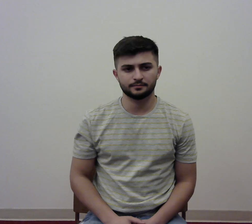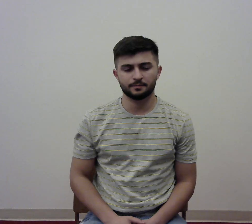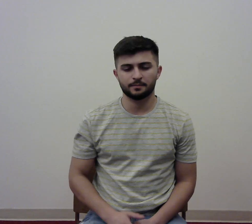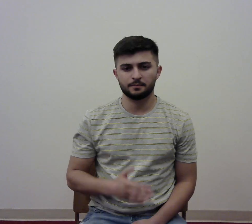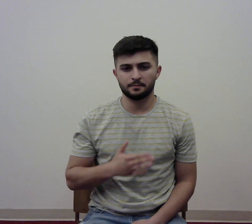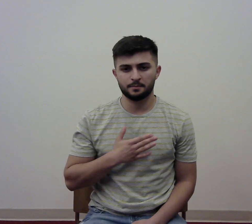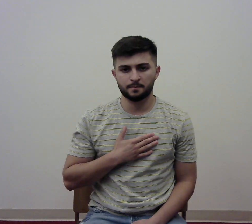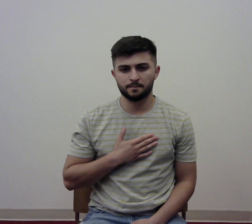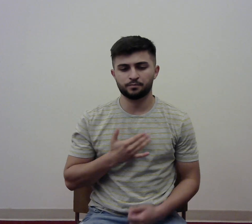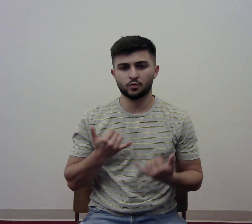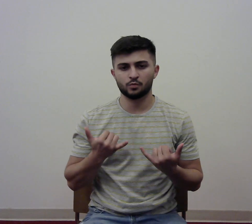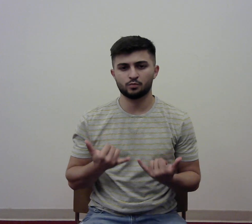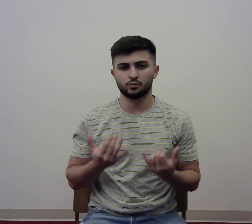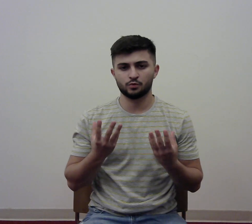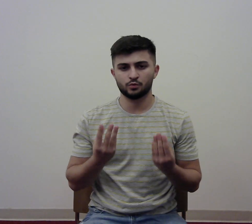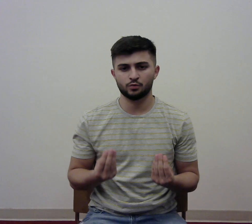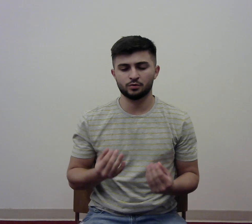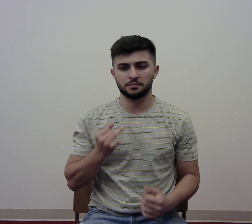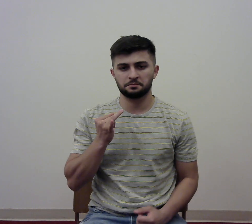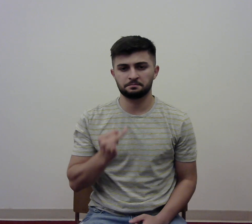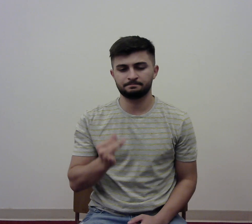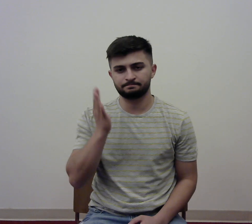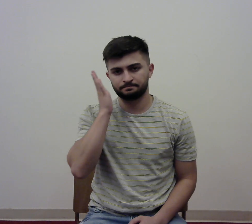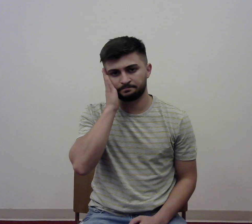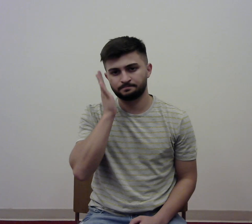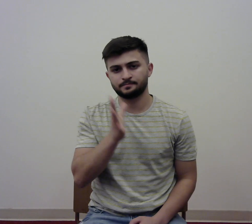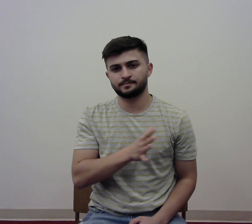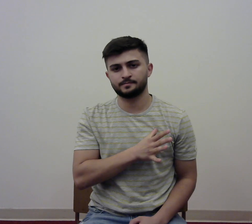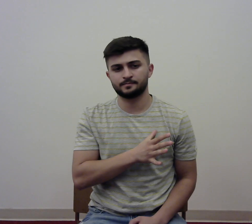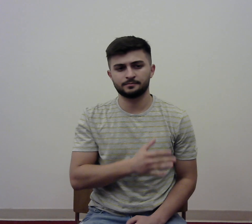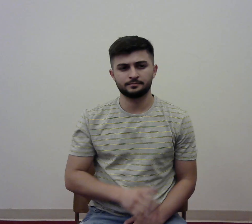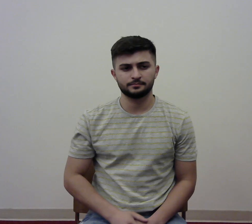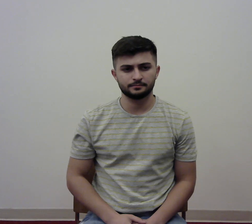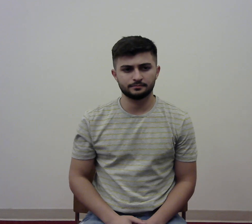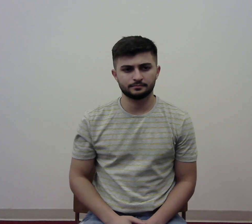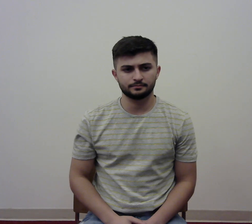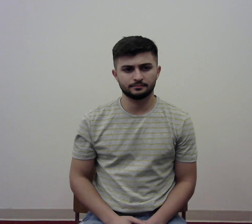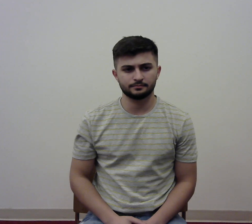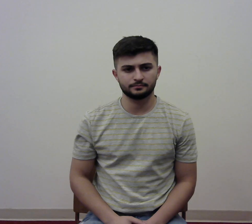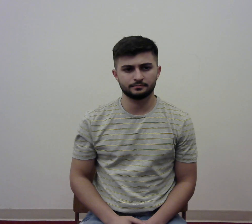Mən bu gün pis yatmışam